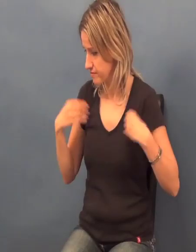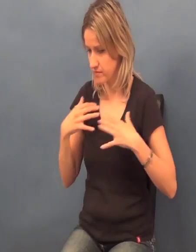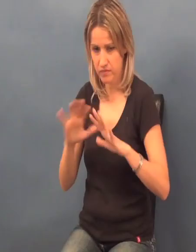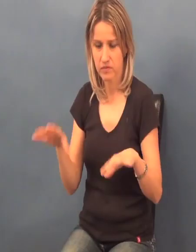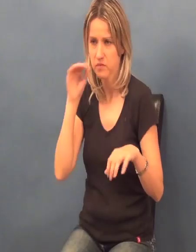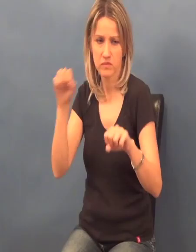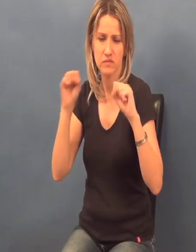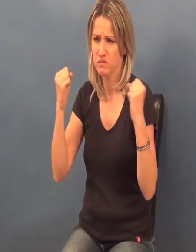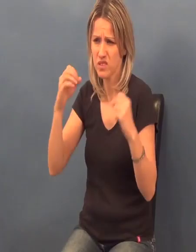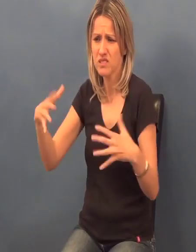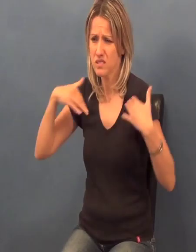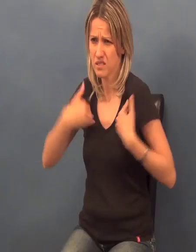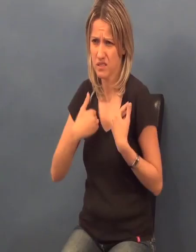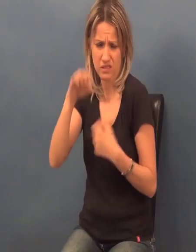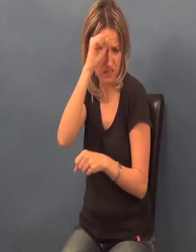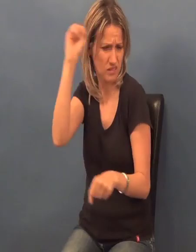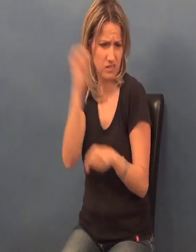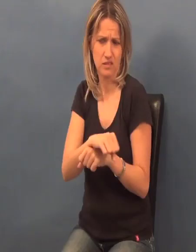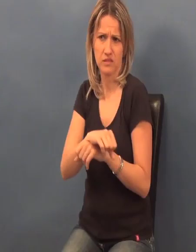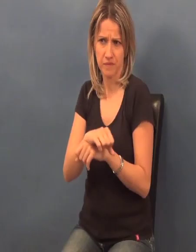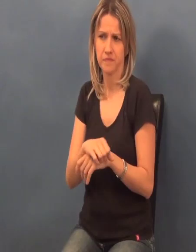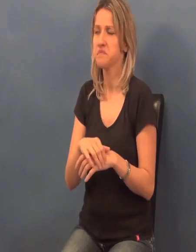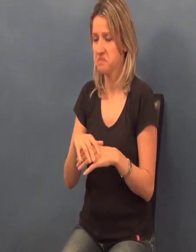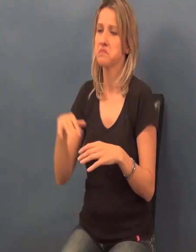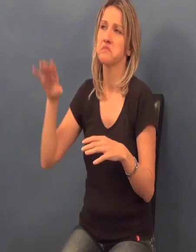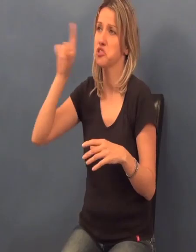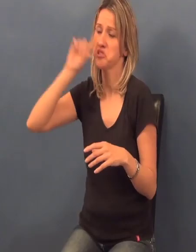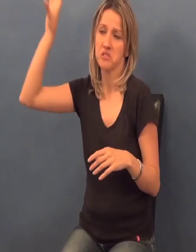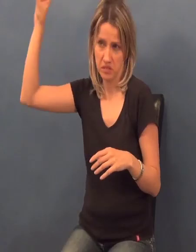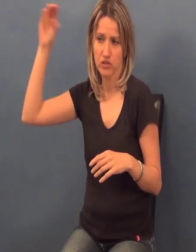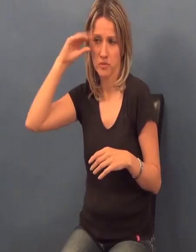Skończył, idzie spać. Jest bardzo zmęczony, zasypia. Tam w ciszy śpi.